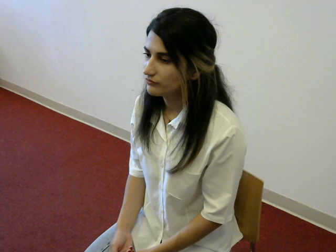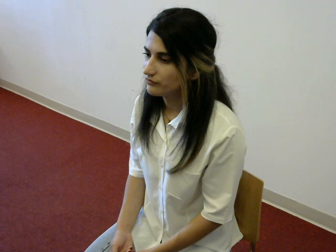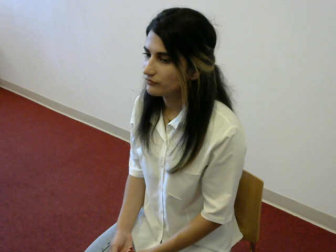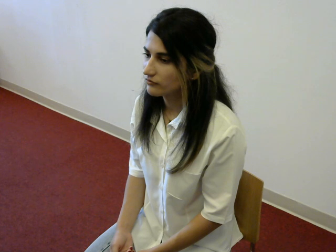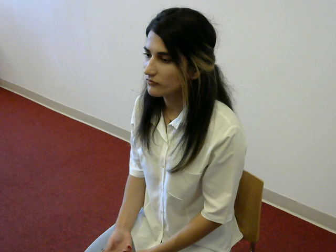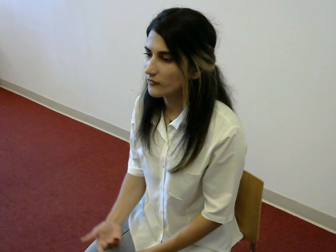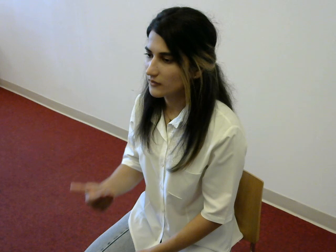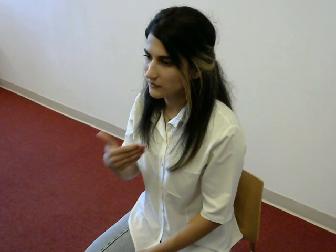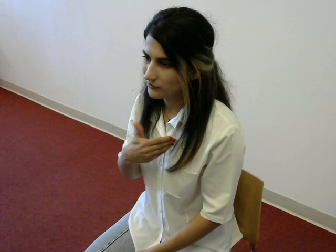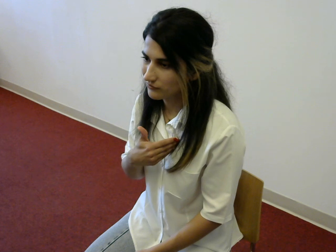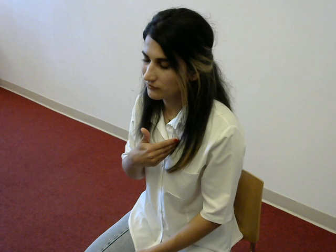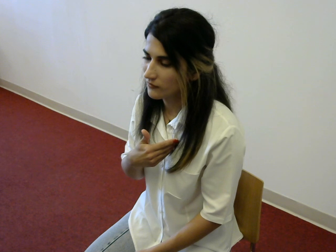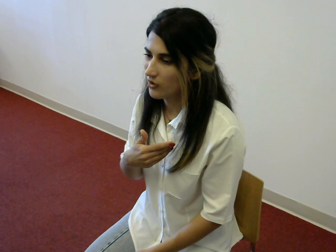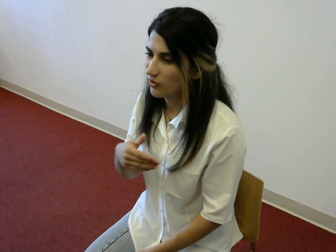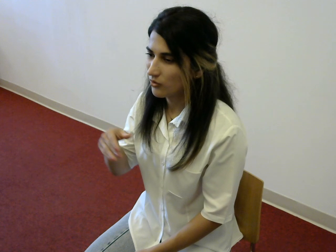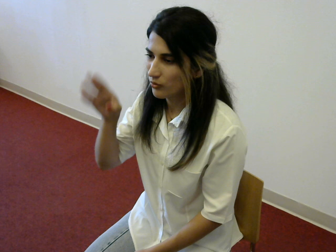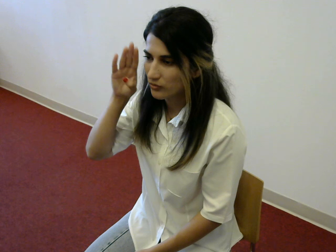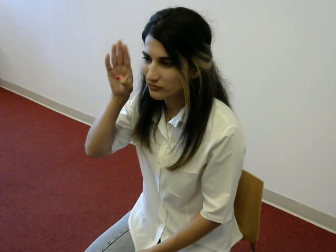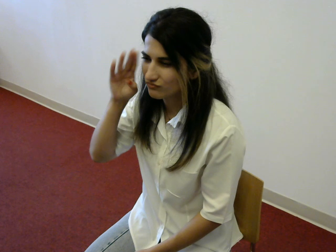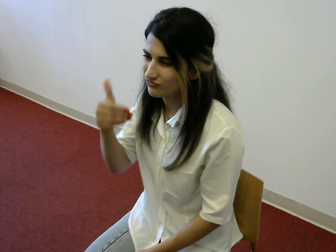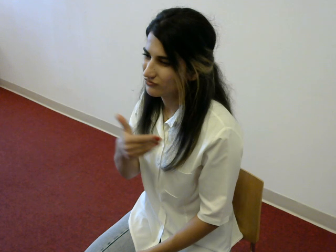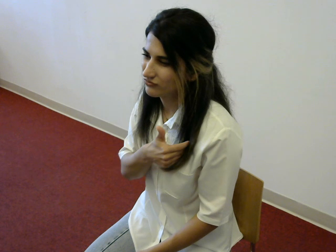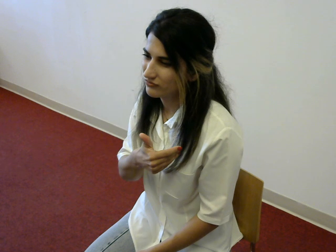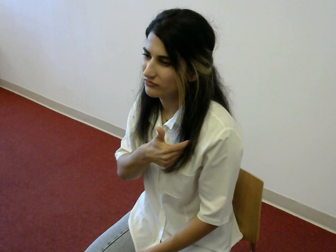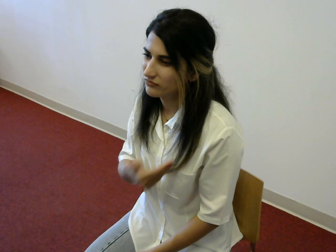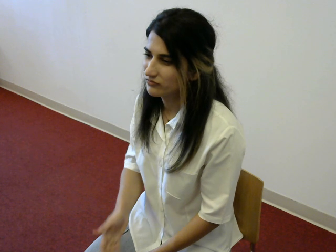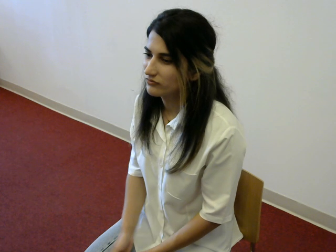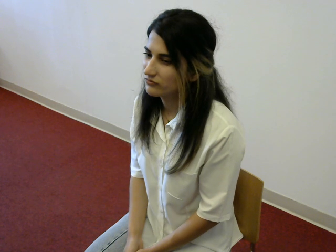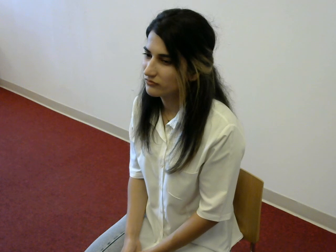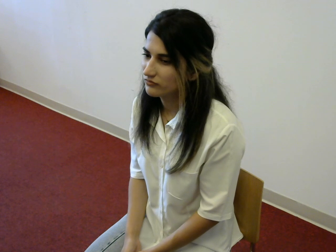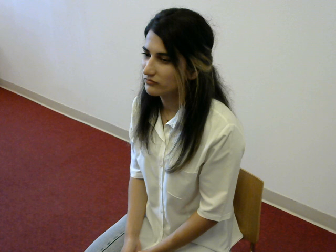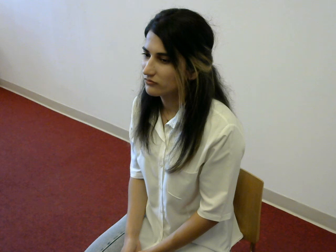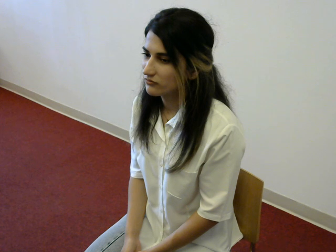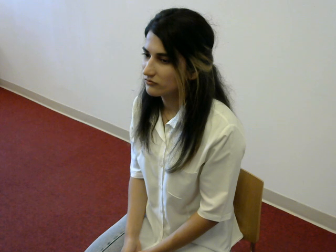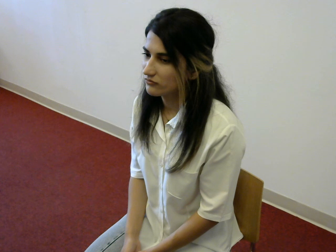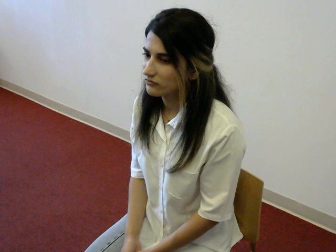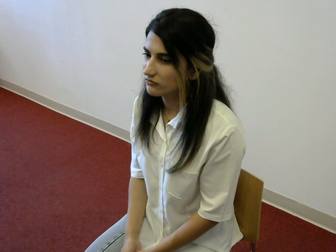Mən su istəyirəm